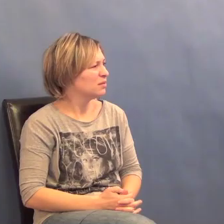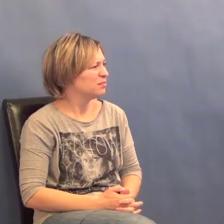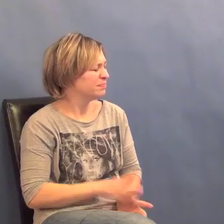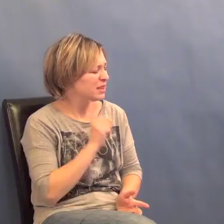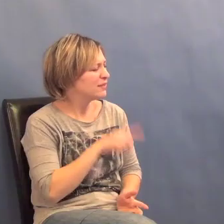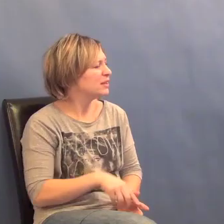Prawda.